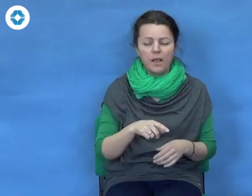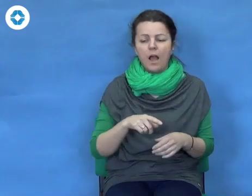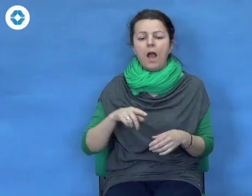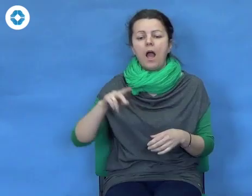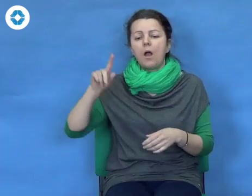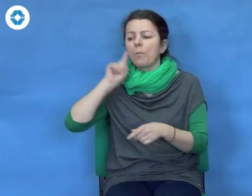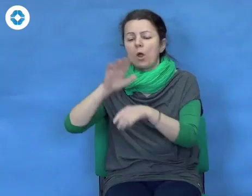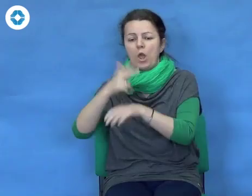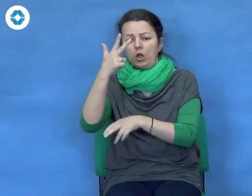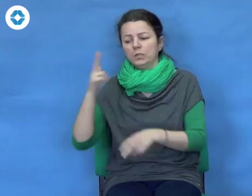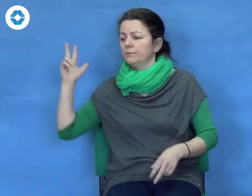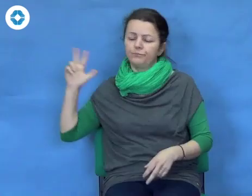Przechodzili trzej chłopcy, koledzy.